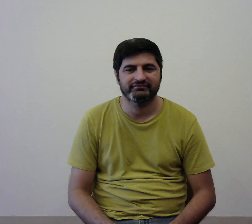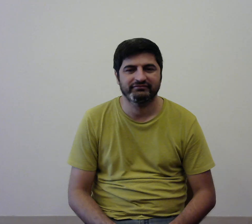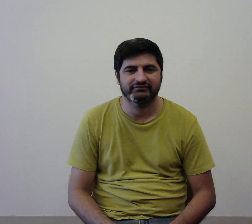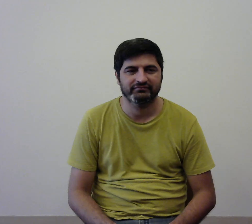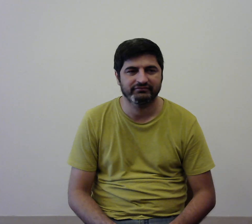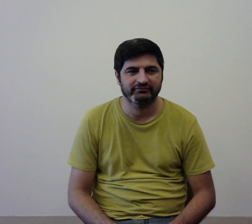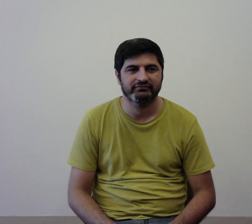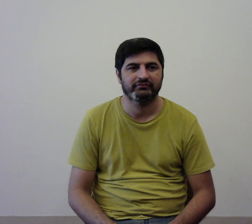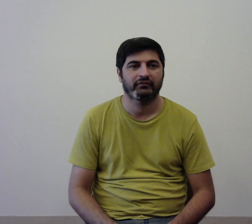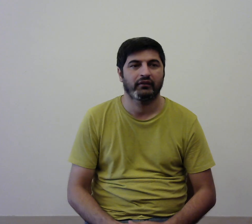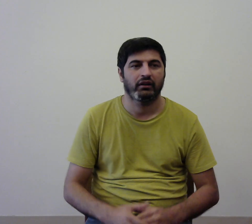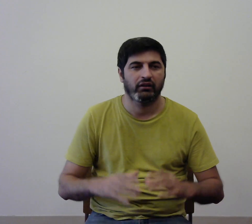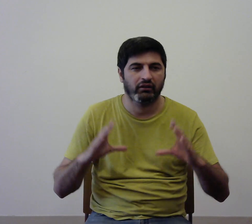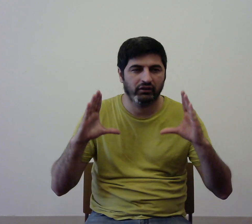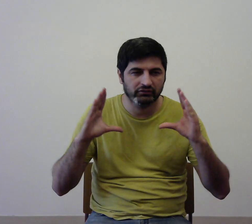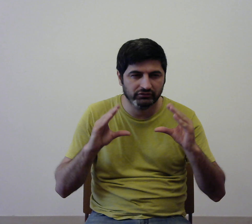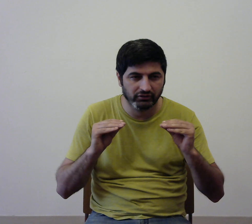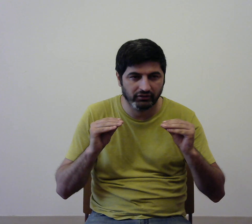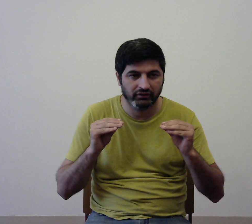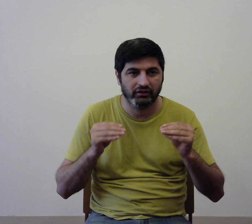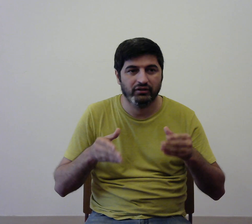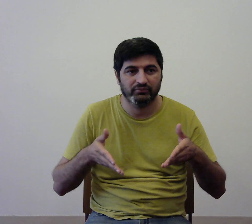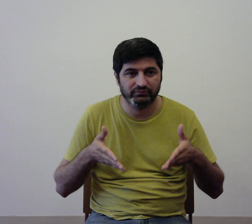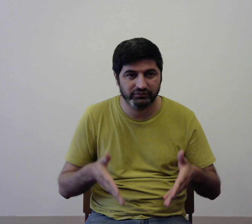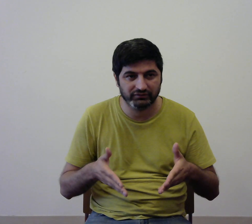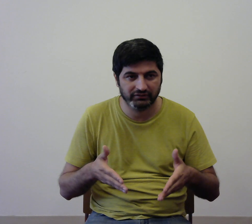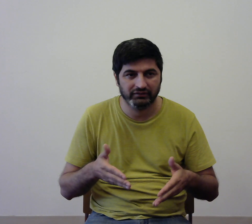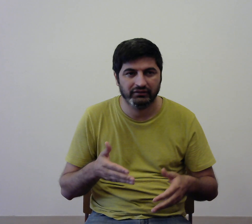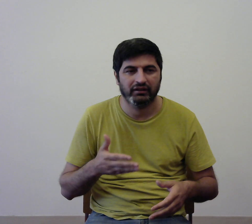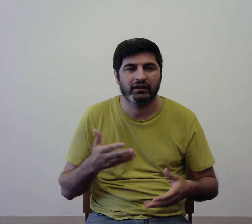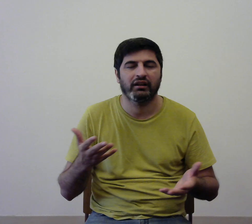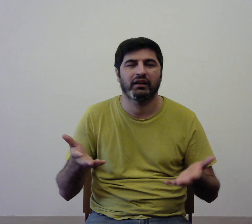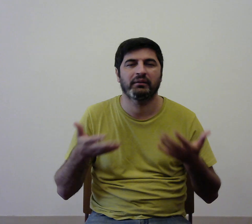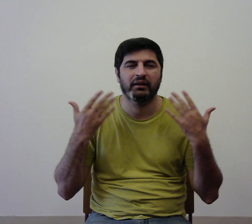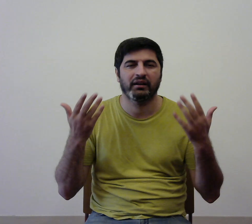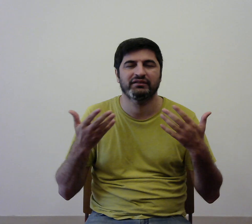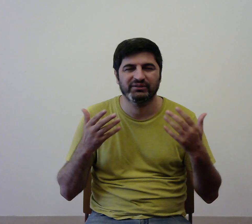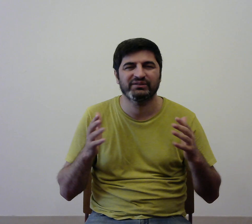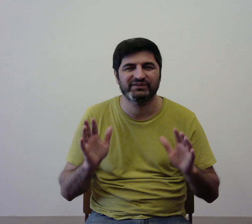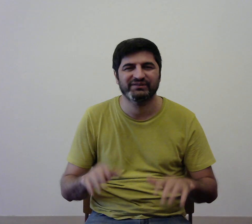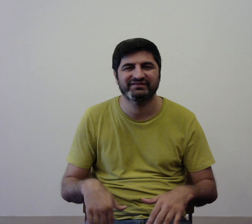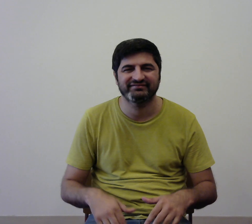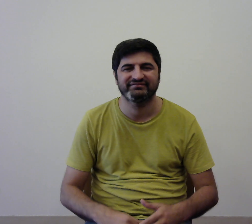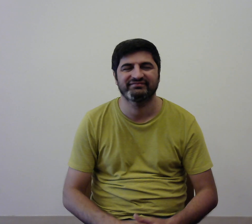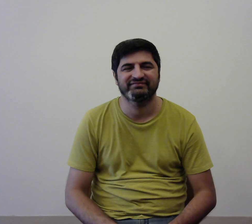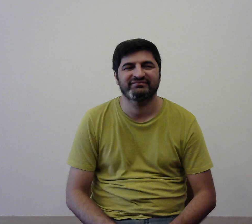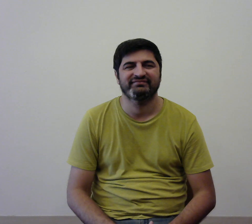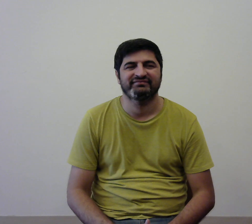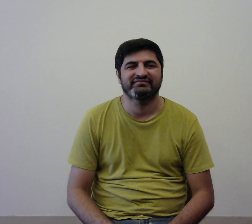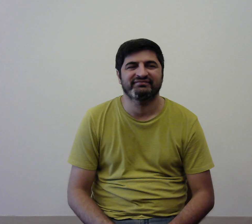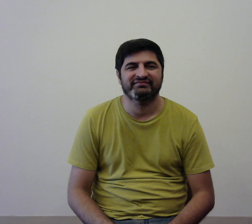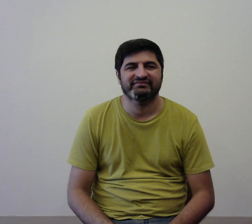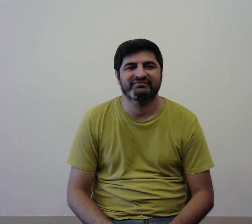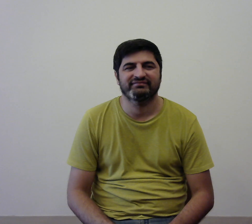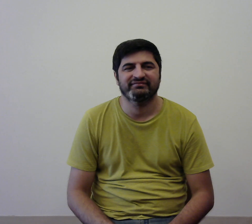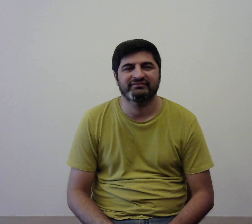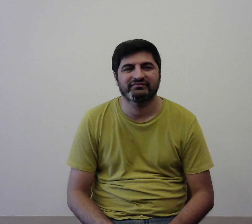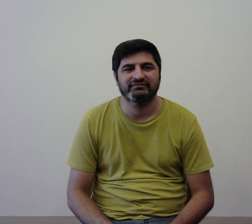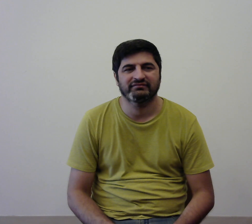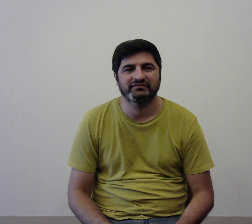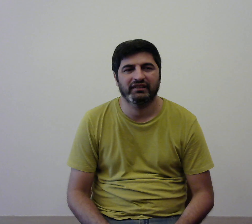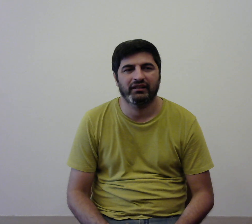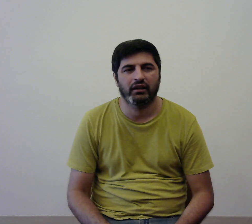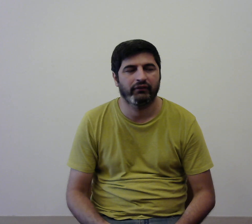Axşamlar bura sərin olur